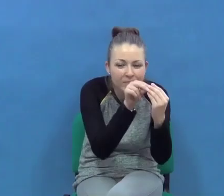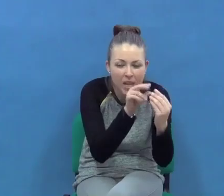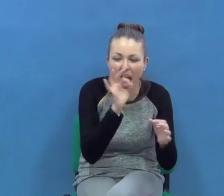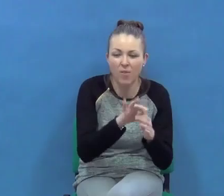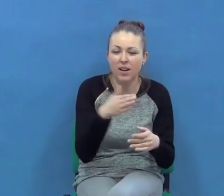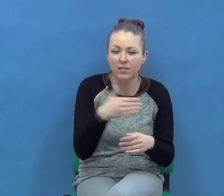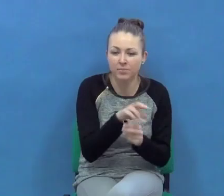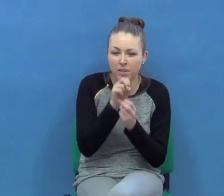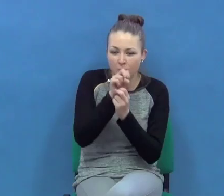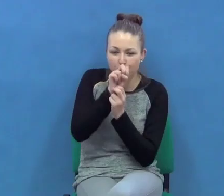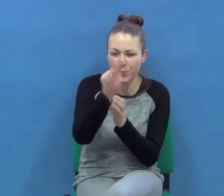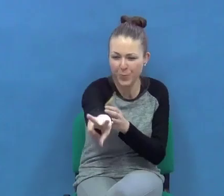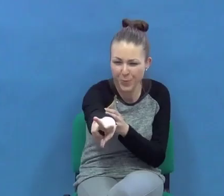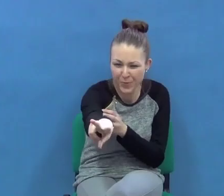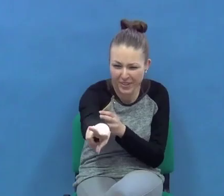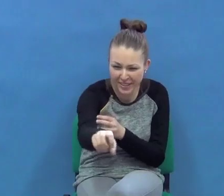Ryba napluła na niego wodą.